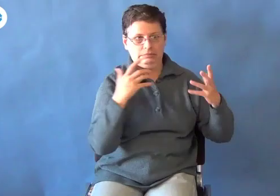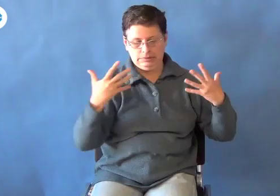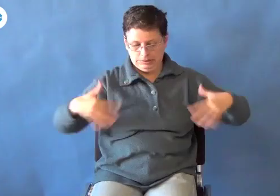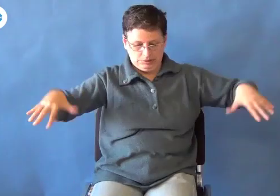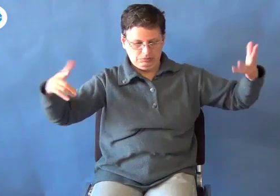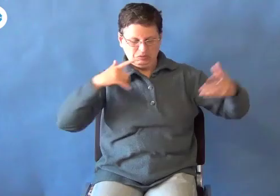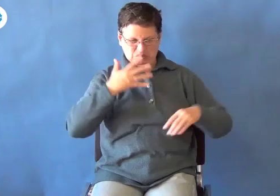Oni się zdenerwowali.